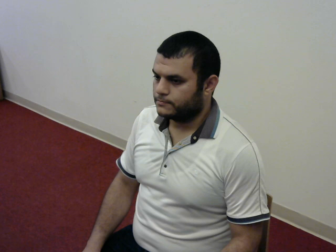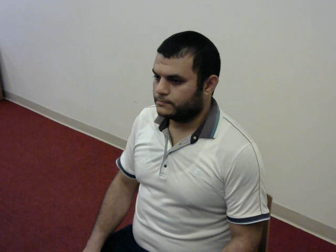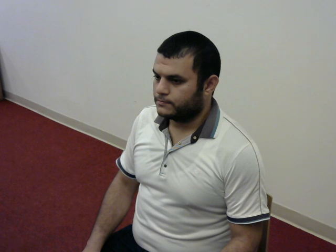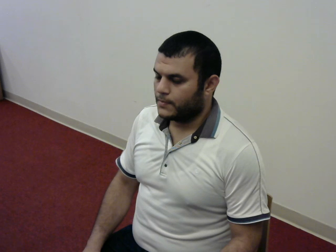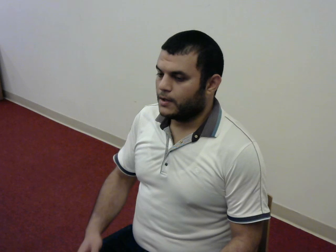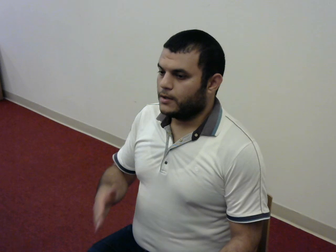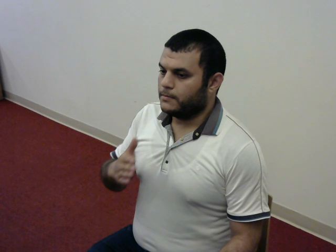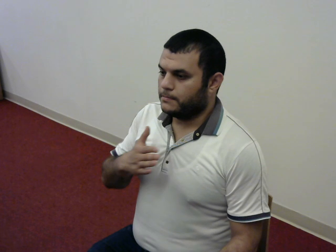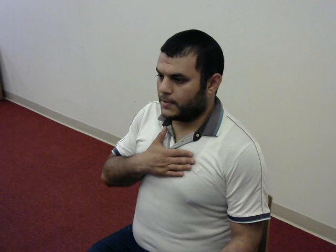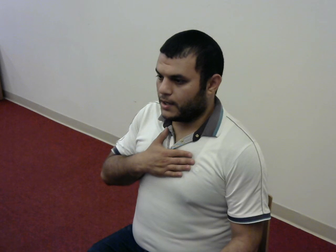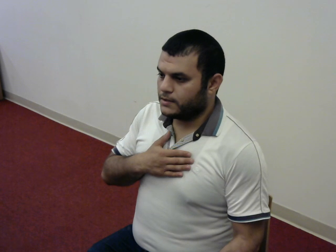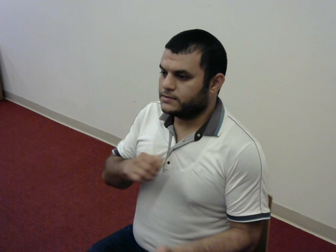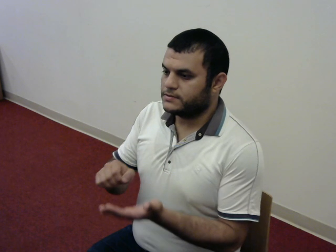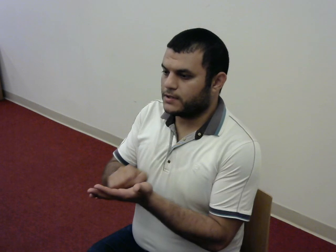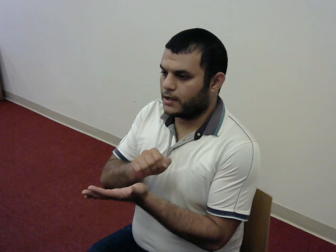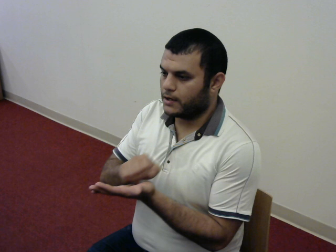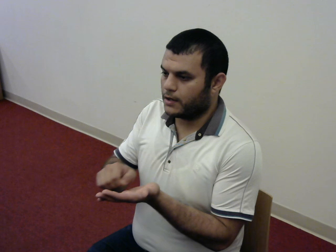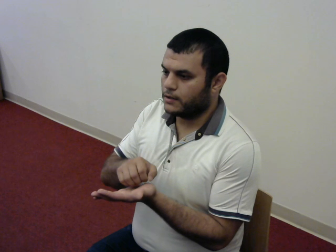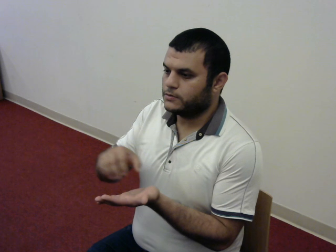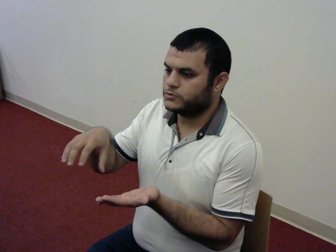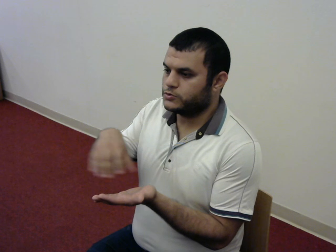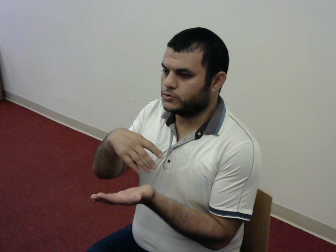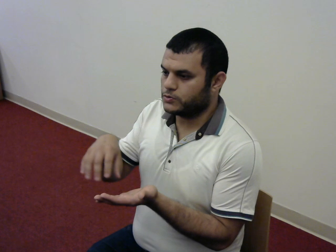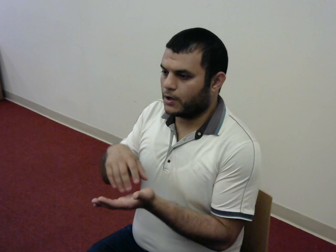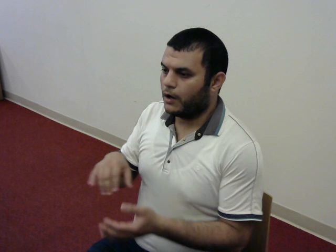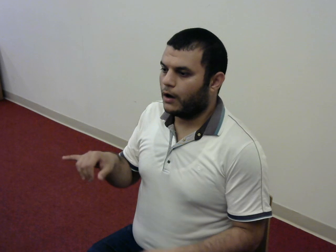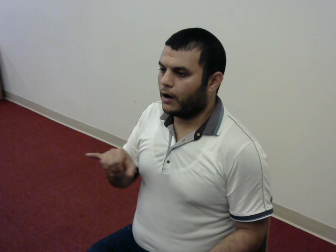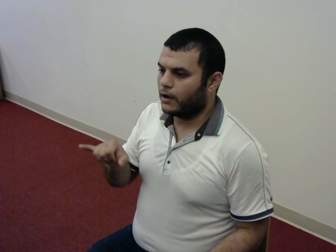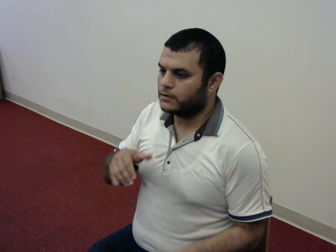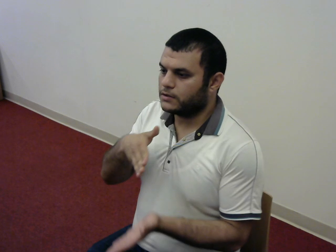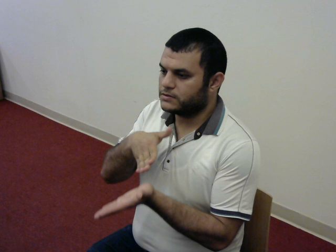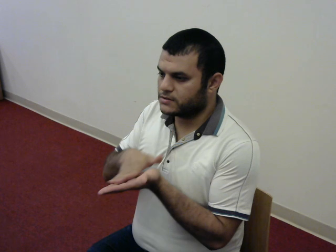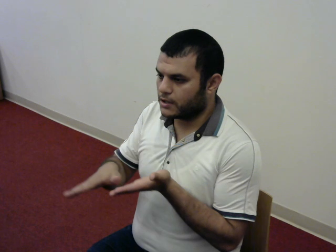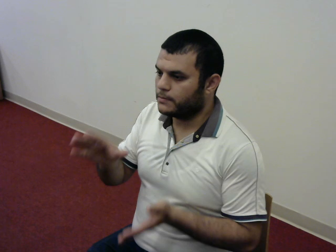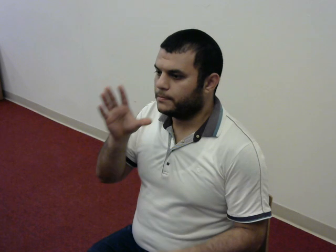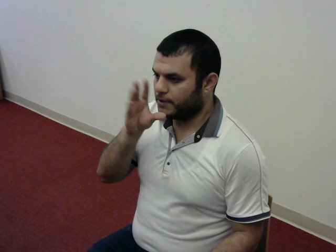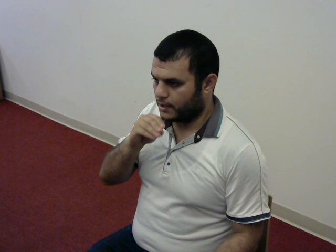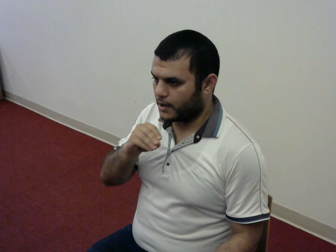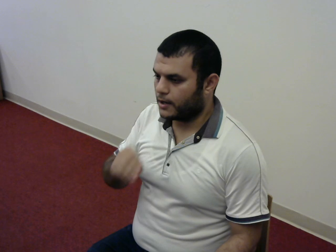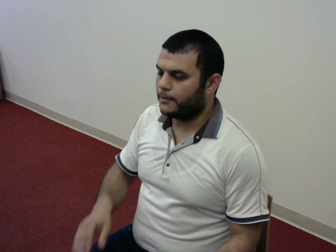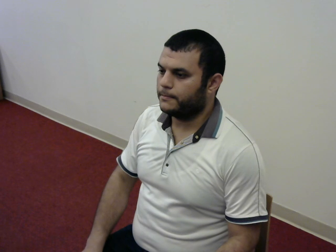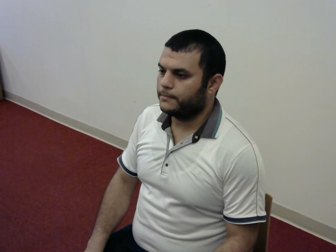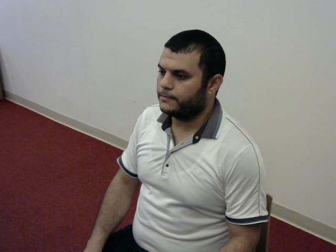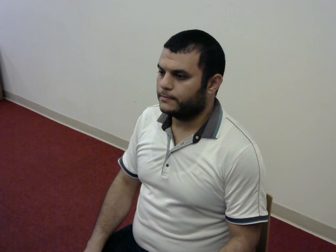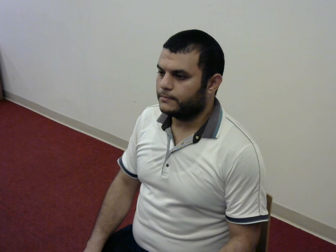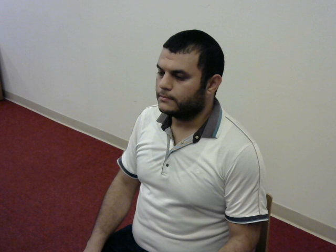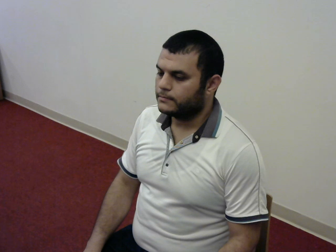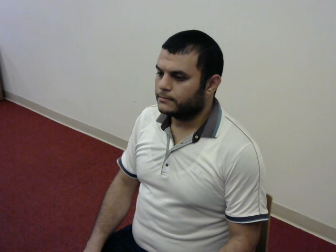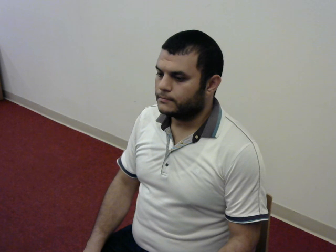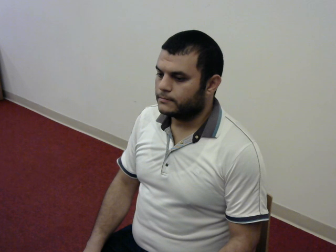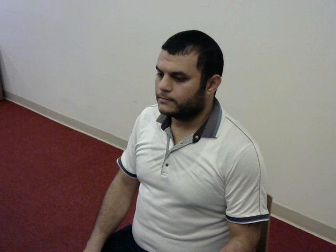Mən sənədlərin surətini harada çıxara bilərəm?